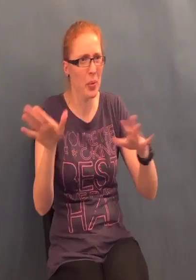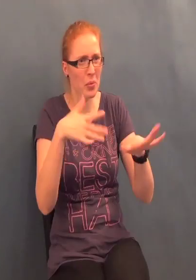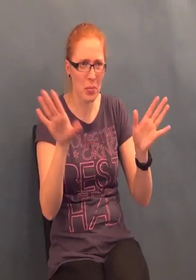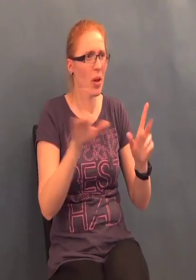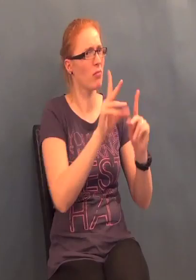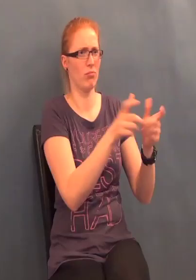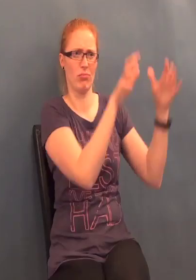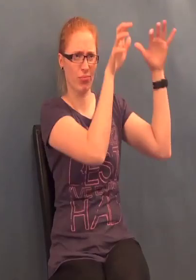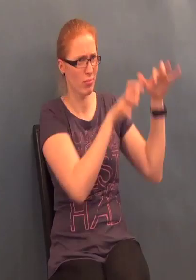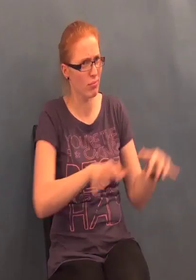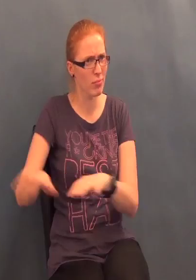Wszyscy wychodzą.